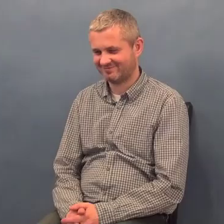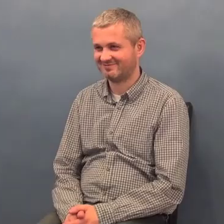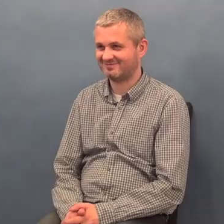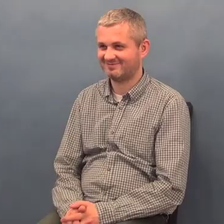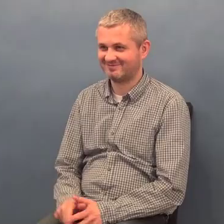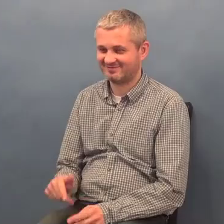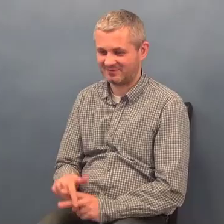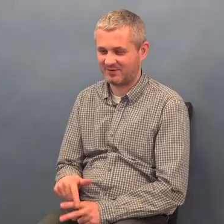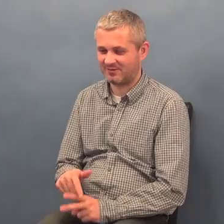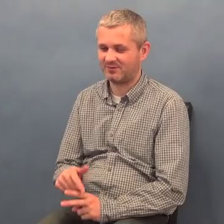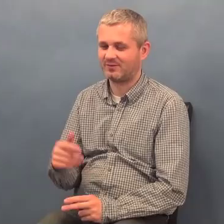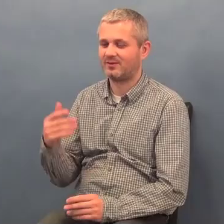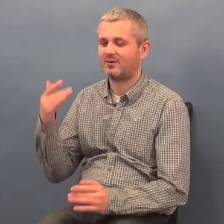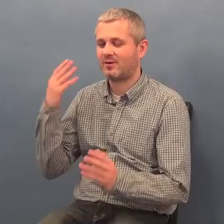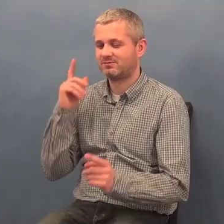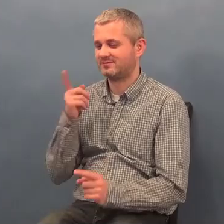Zakaz kąpieli dla konia.